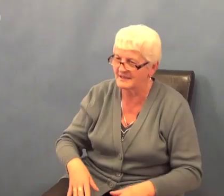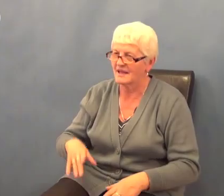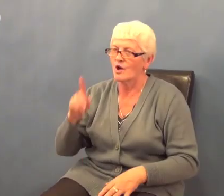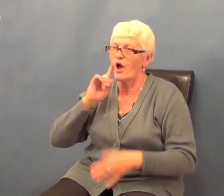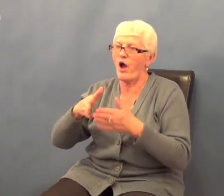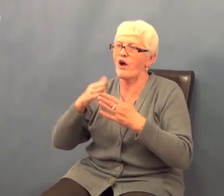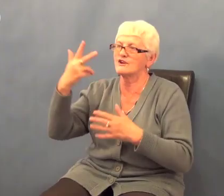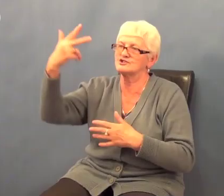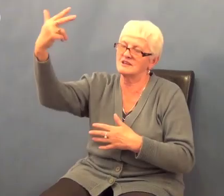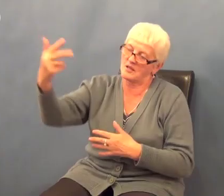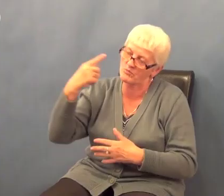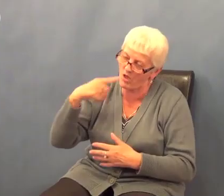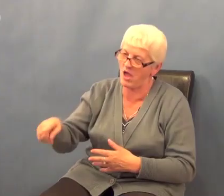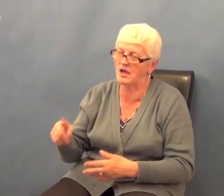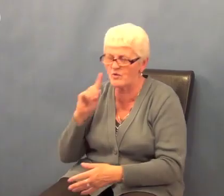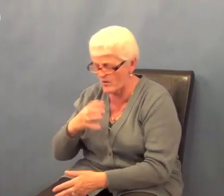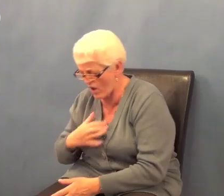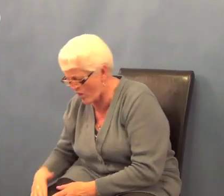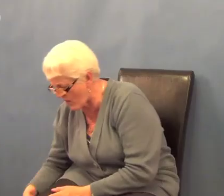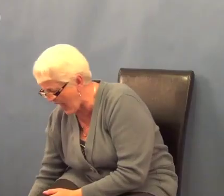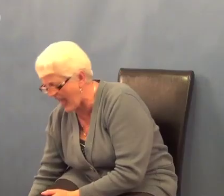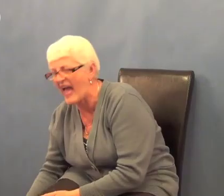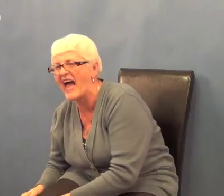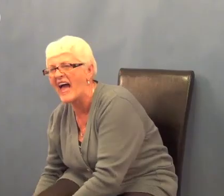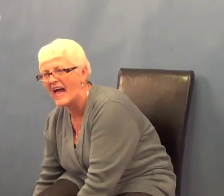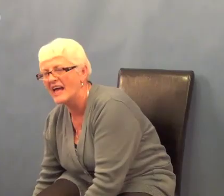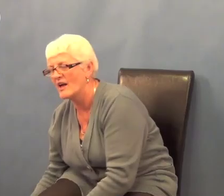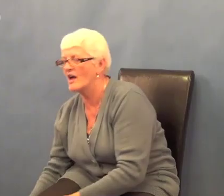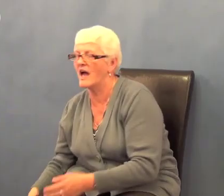Następnie w ukryciu stoją trzej chłopcy i zauważają, jak chłopiec masuje nogę, bo jemu boli ta noga.